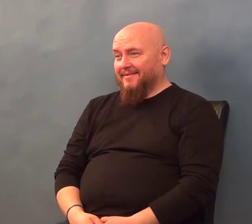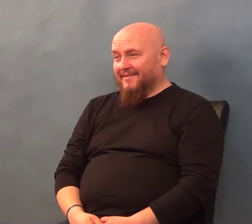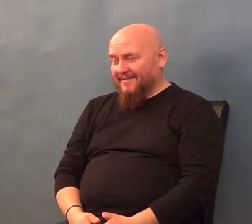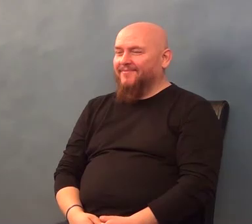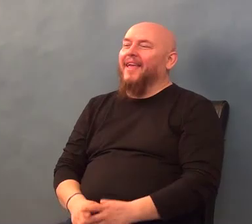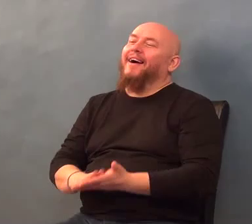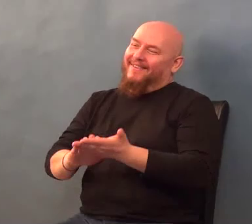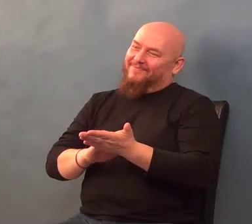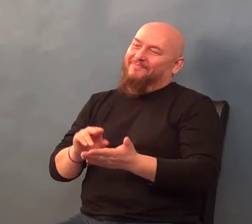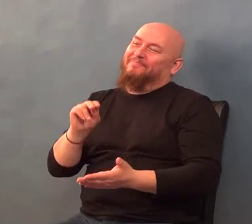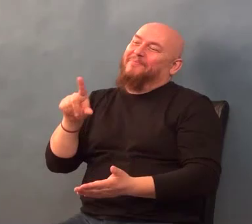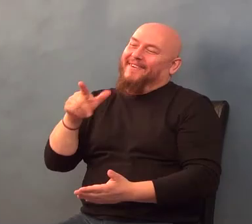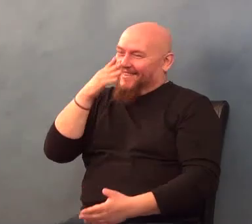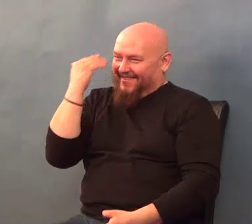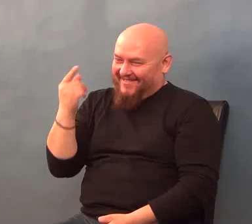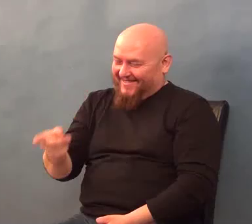Przepraszam, nie wiem, czy masz prawo jazdy.